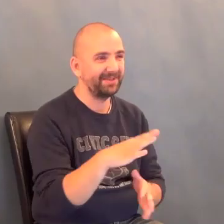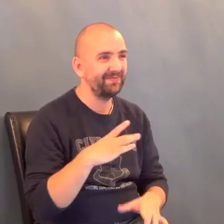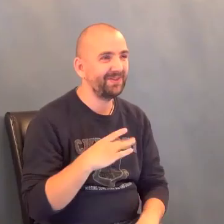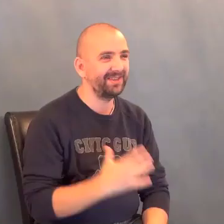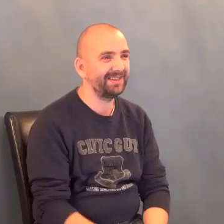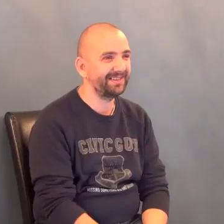Masz wolne?